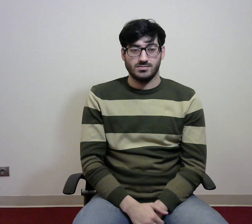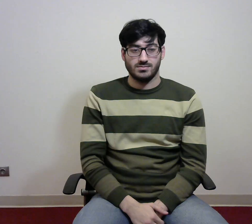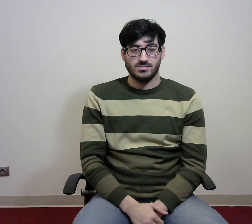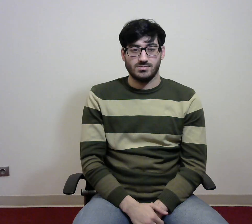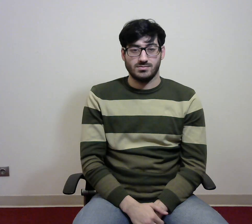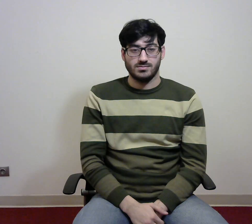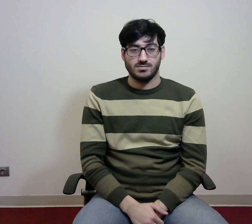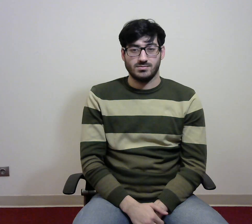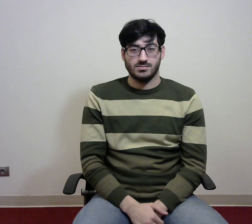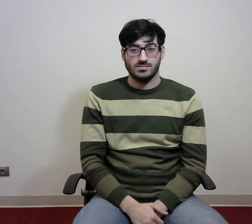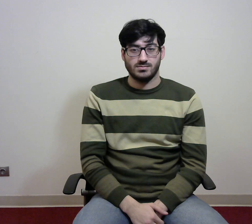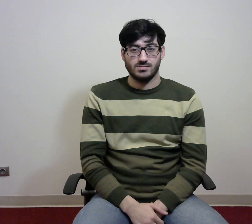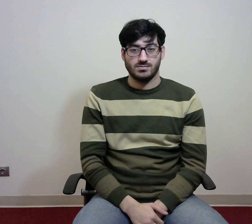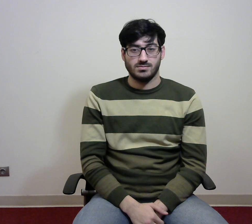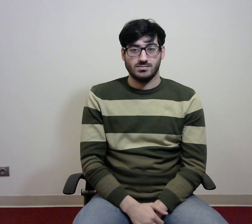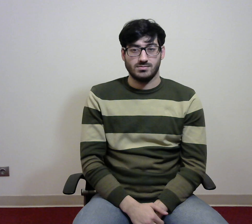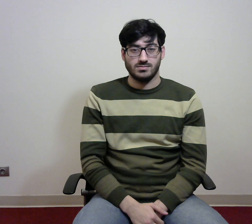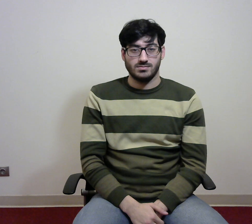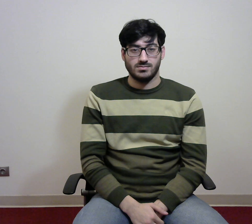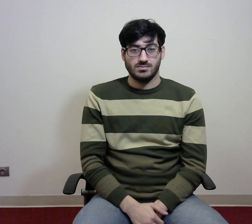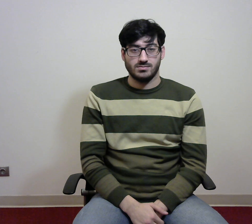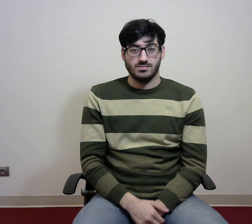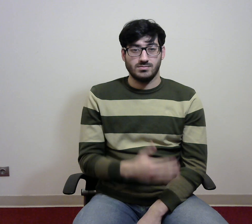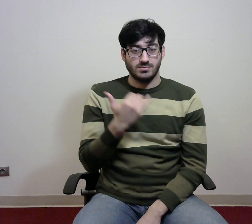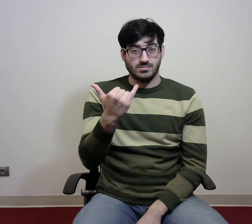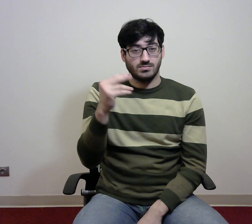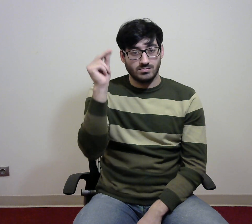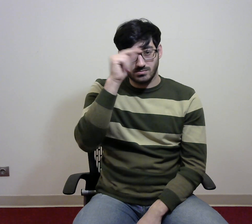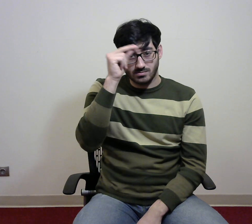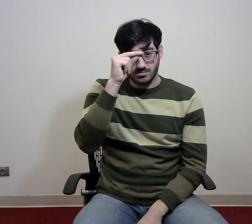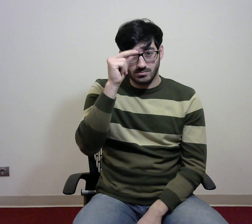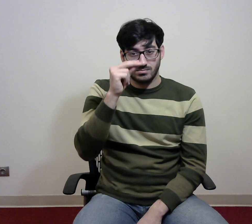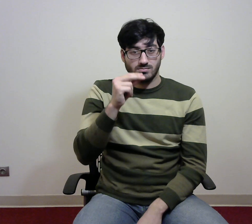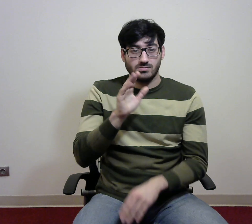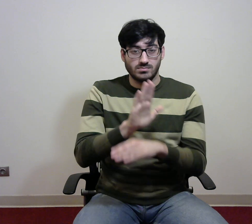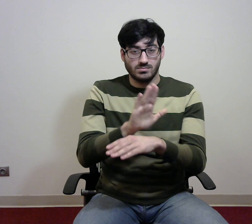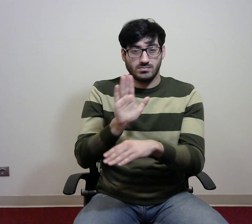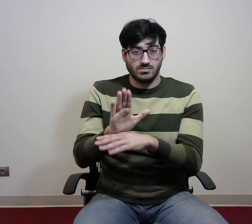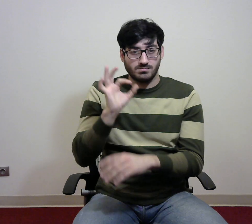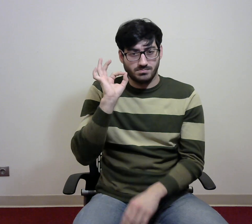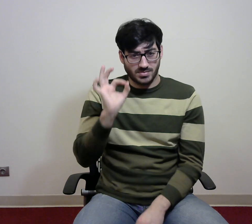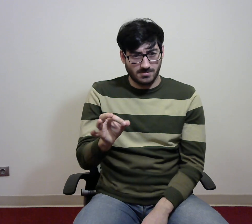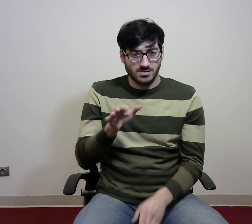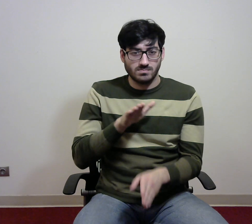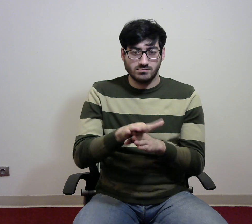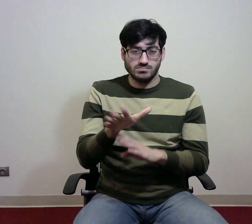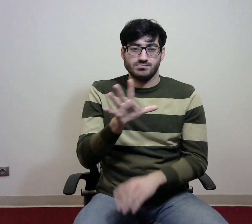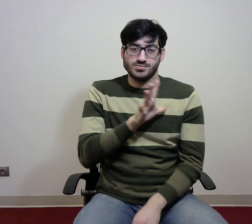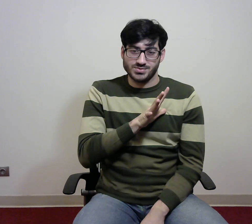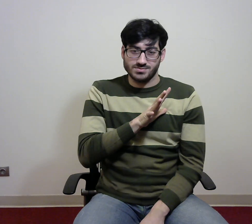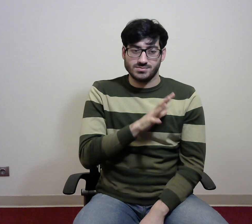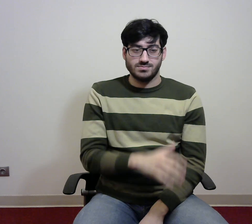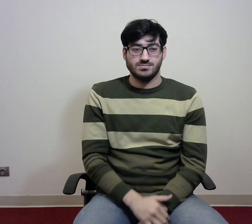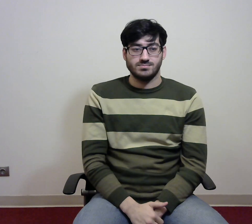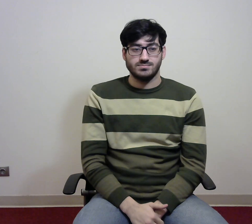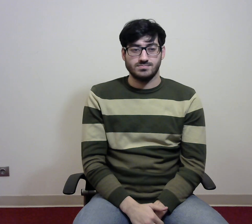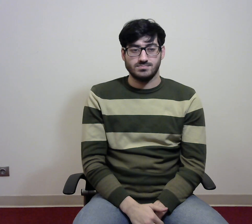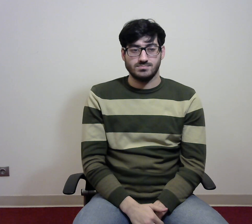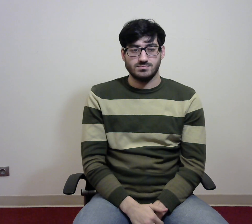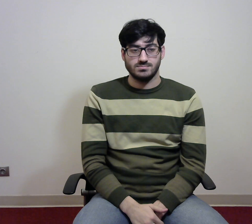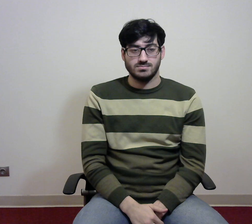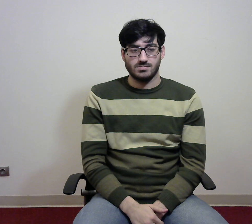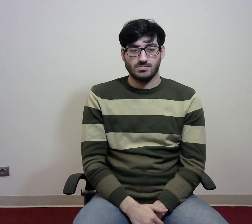Sənin şagirdin tapşırıqları düzgün yerinə yetirib